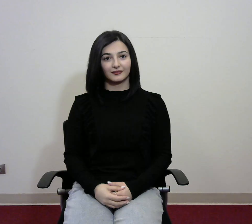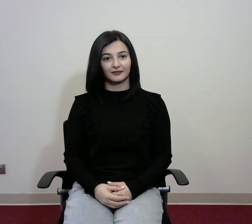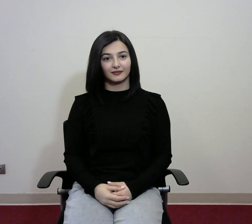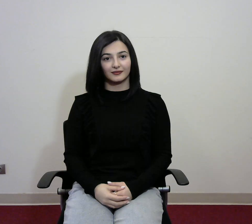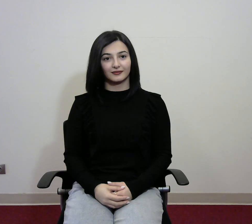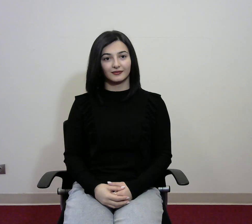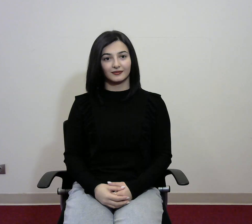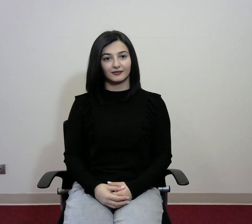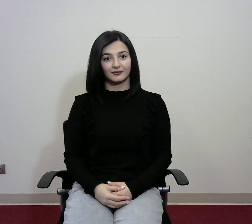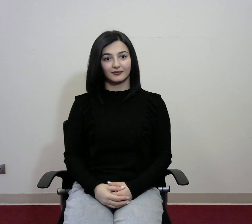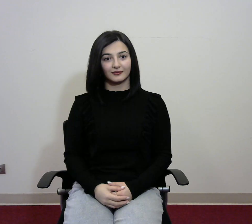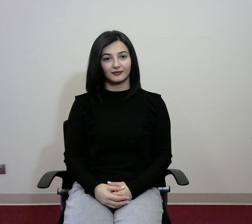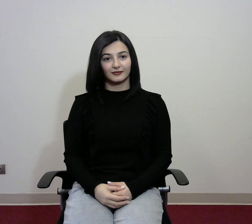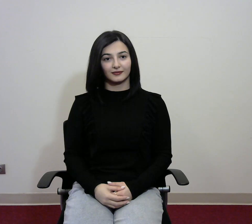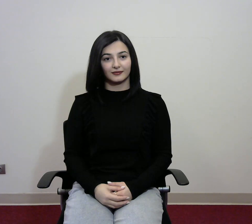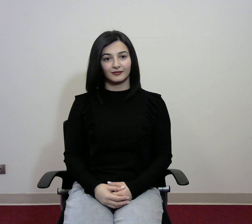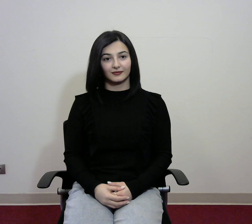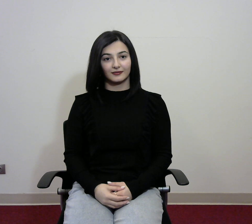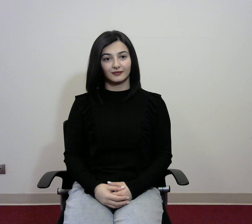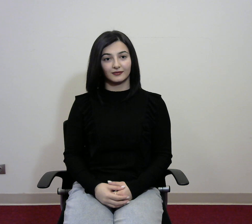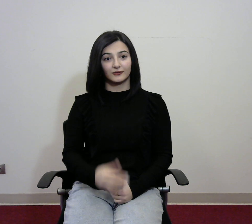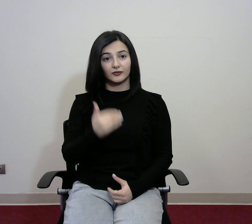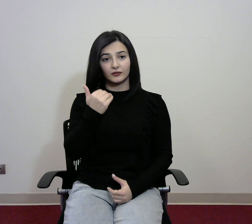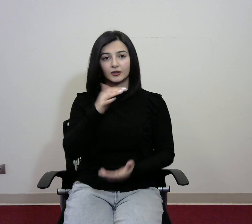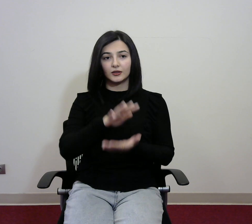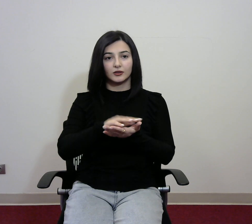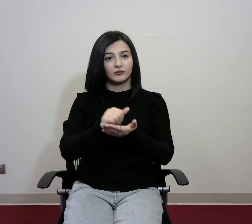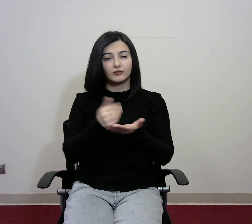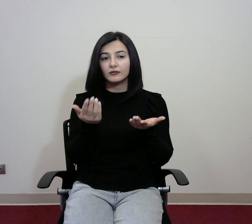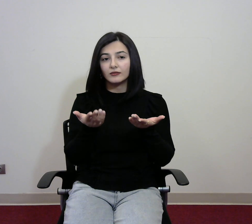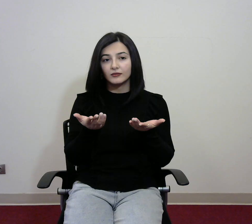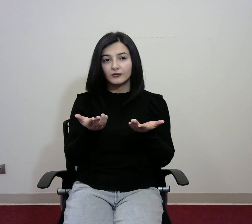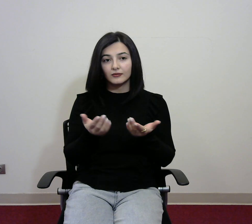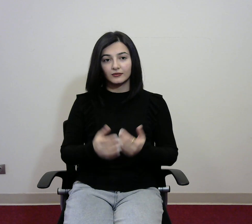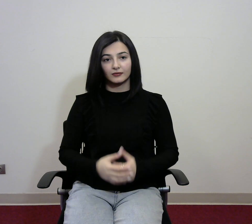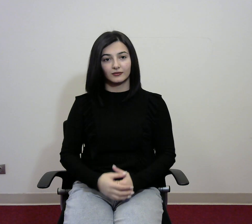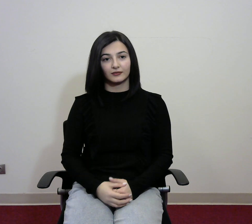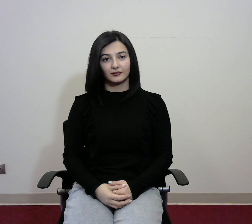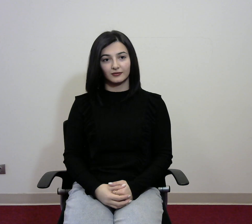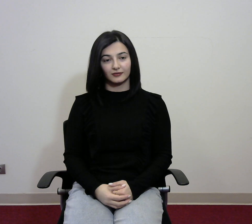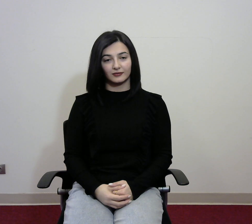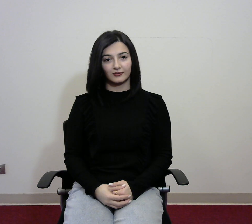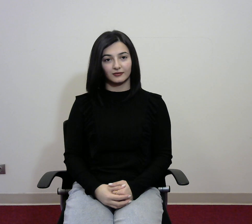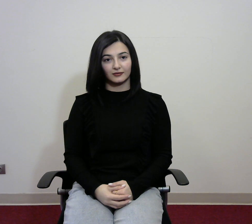Sənin ləqəbin nədir?